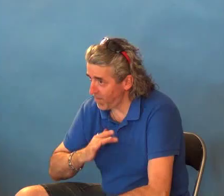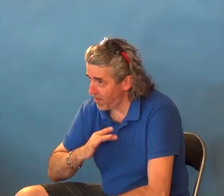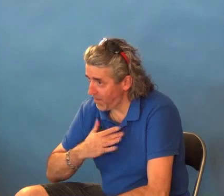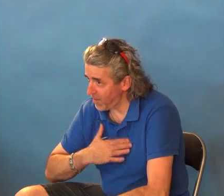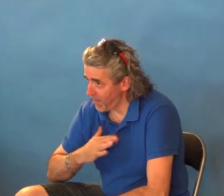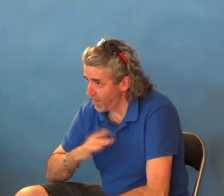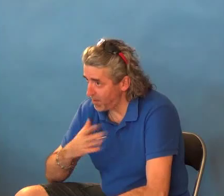Masz wolną sobotę?